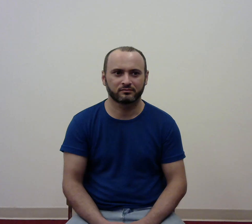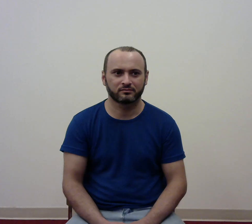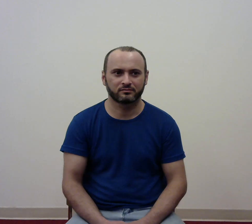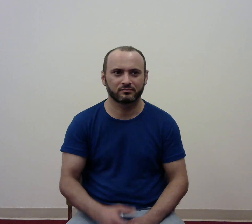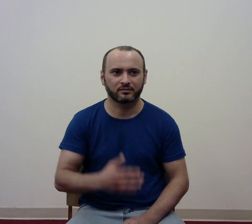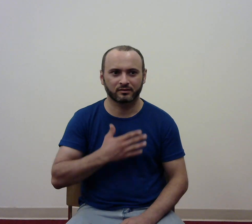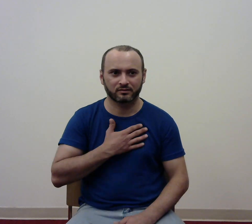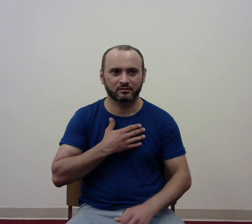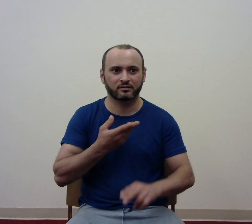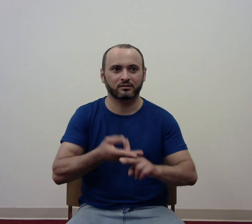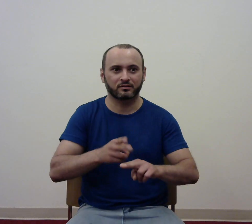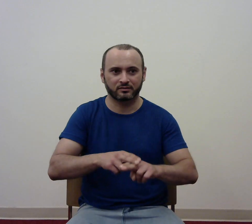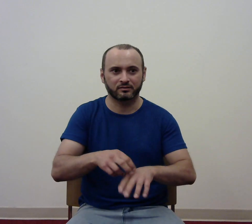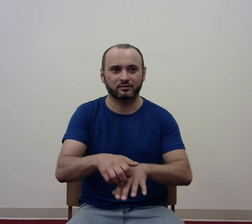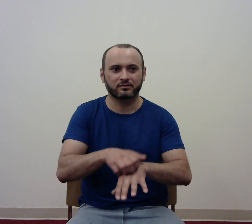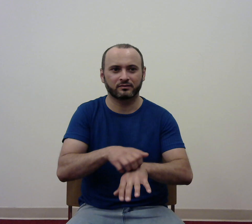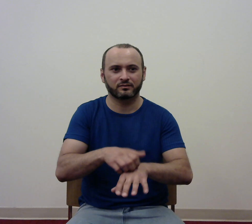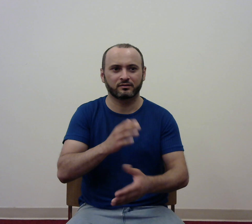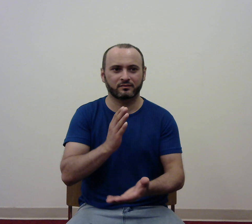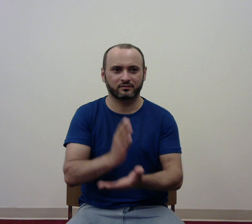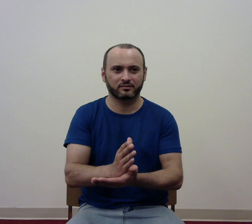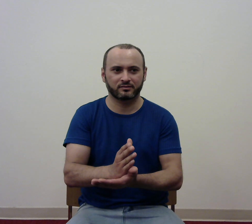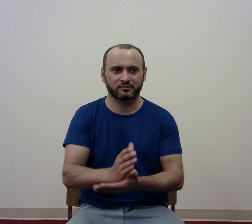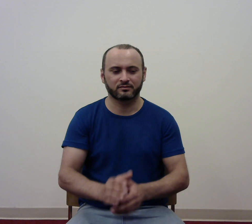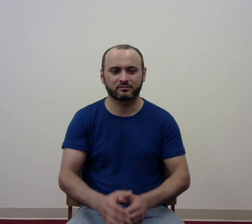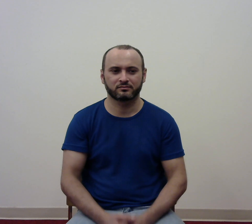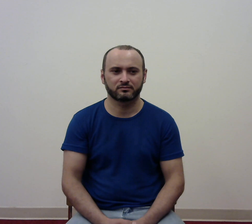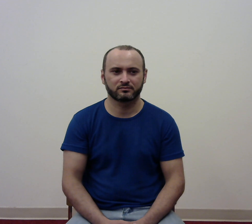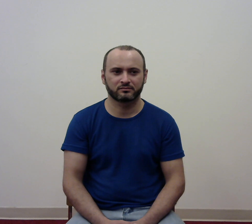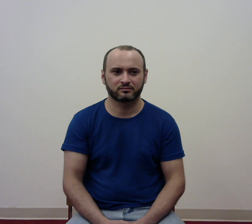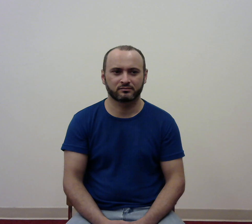Mənim buna alergiyam var